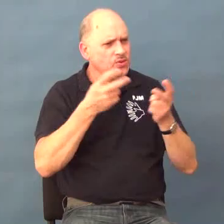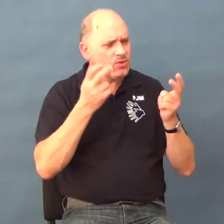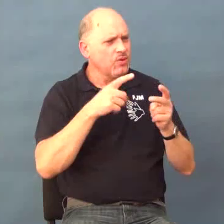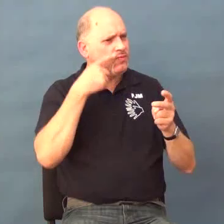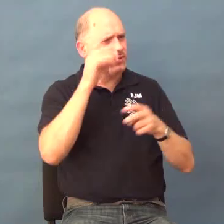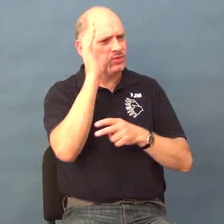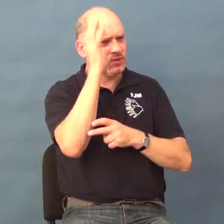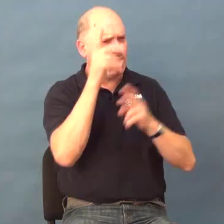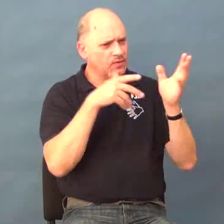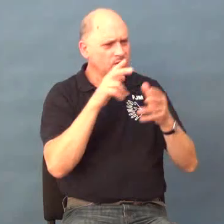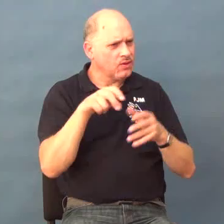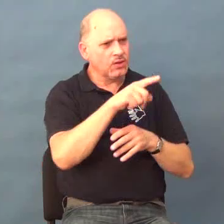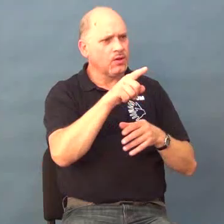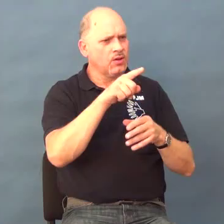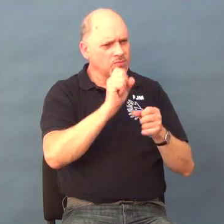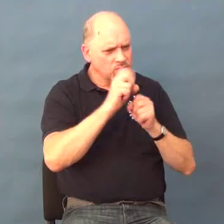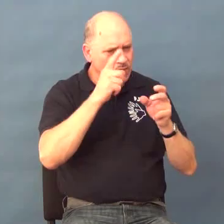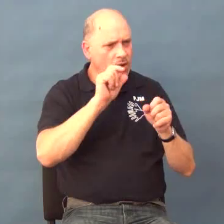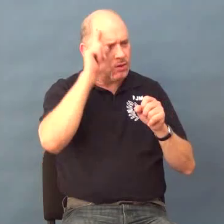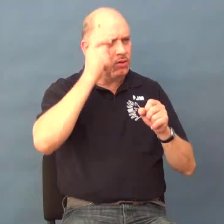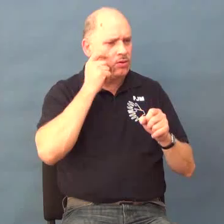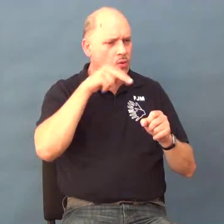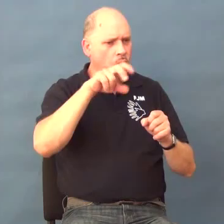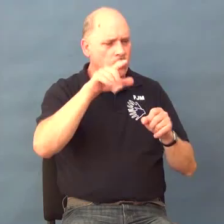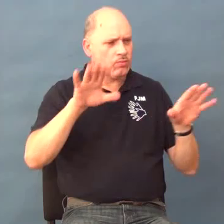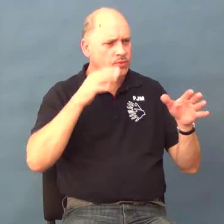Zauważyli drzewo, na którym wisi ul pszczół.